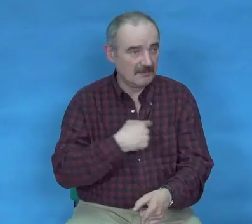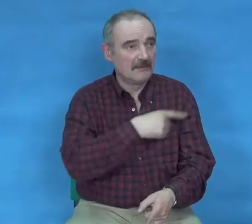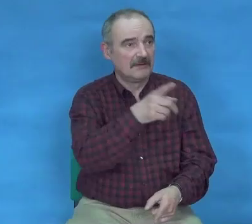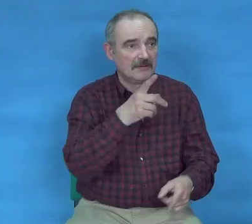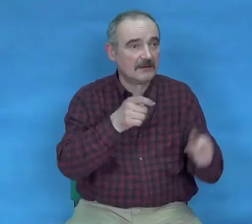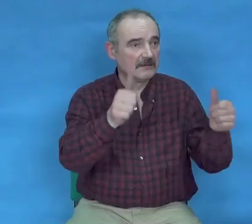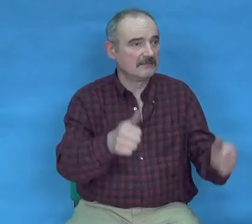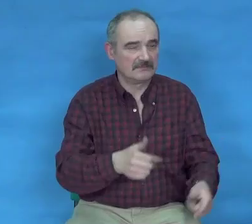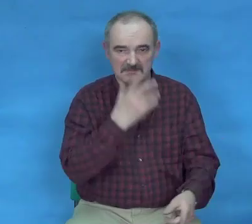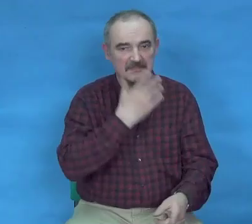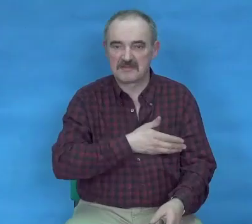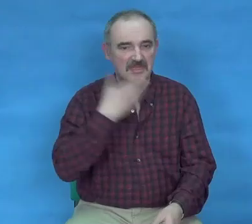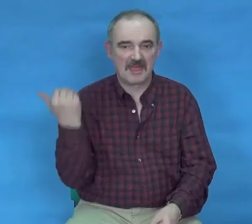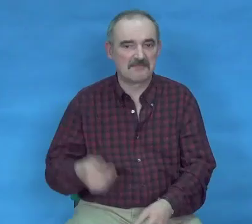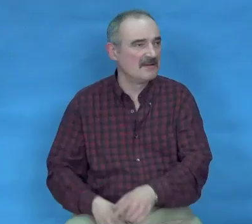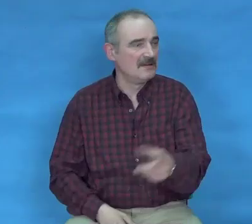Ja nigdzie nie widziałem takiego znaku.